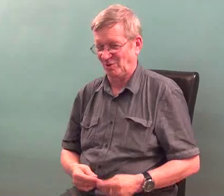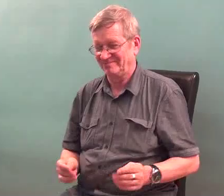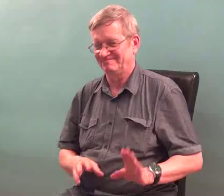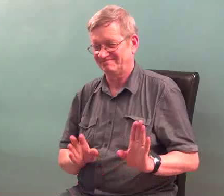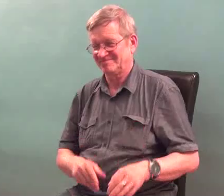Dobra.